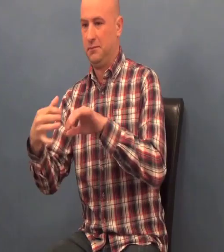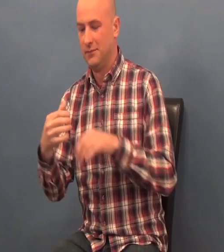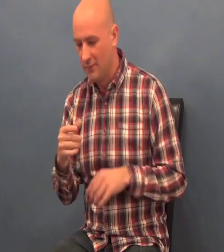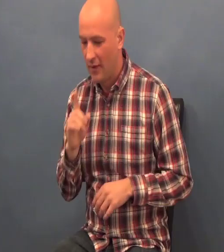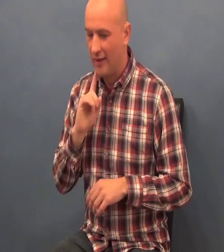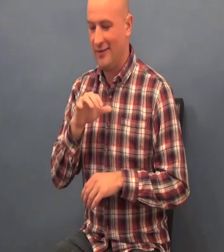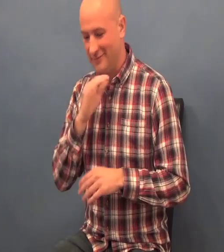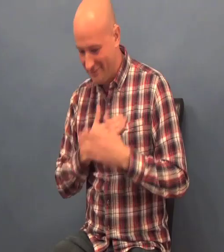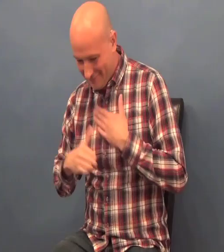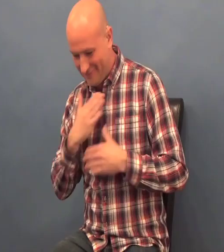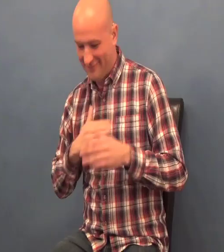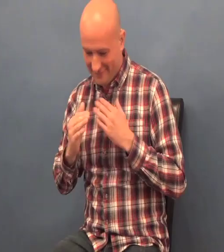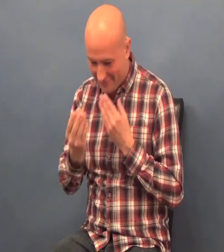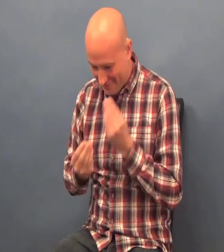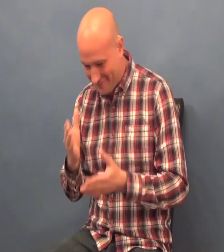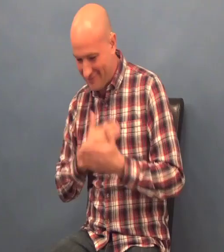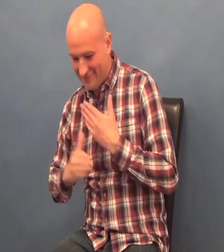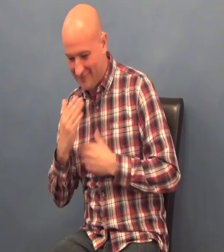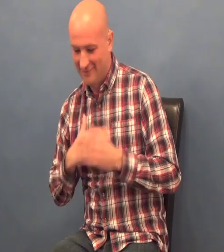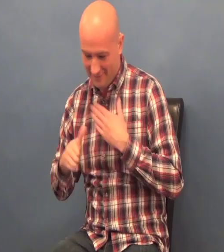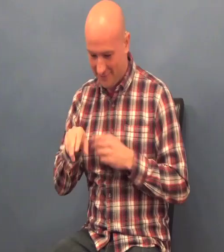Chłopiec cieszy się, jest zadowolony, bawi się razem z żabami.